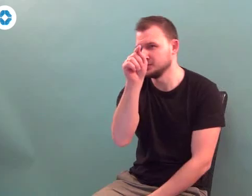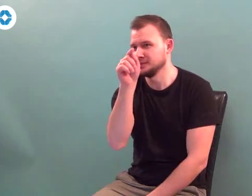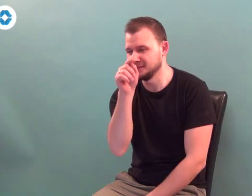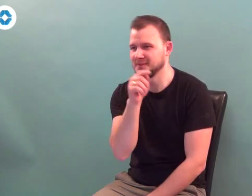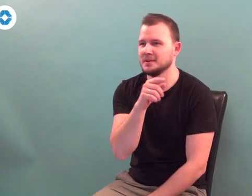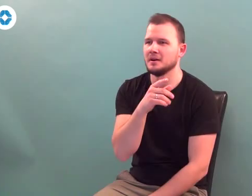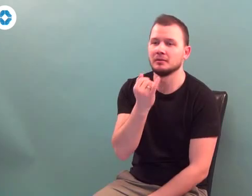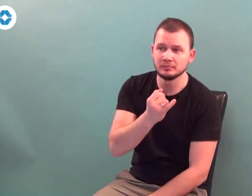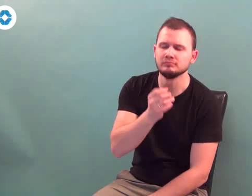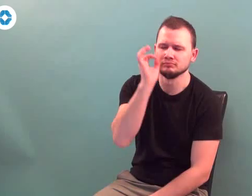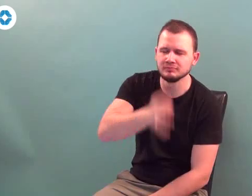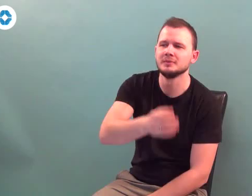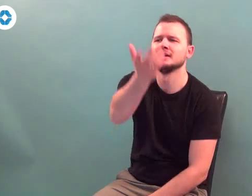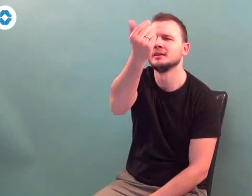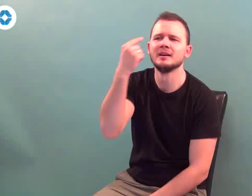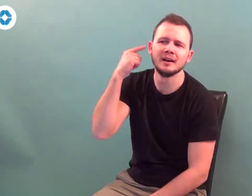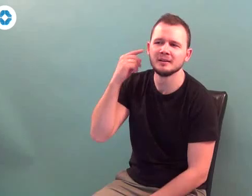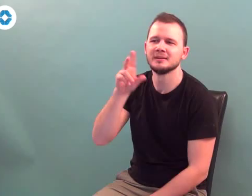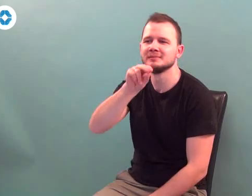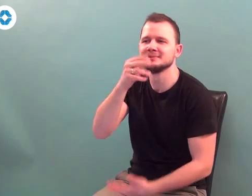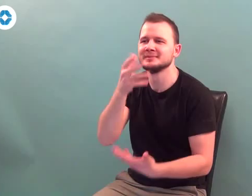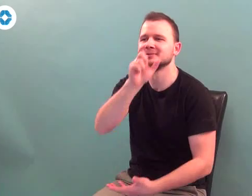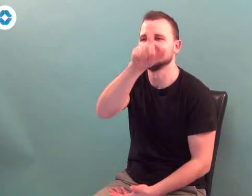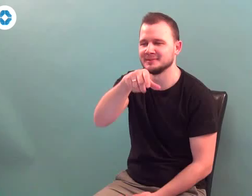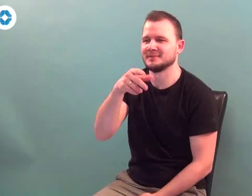Dziecko zgadza się, chce mu chyba coś powiedzieć na ucho.